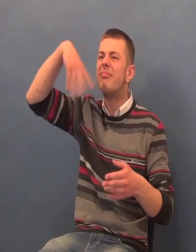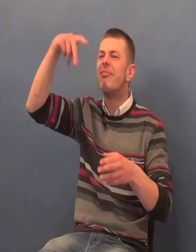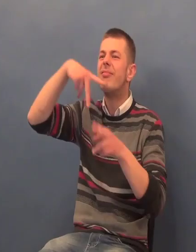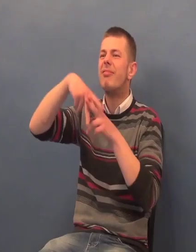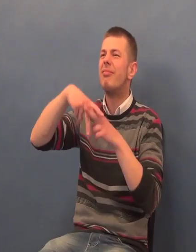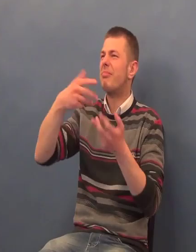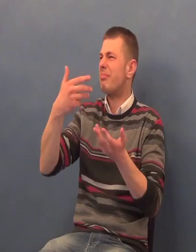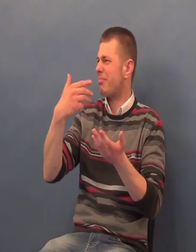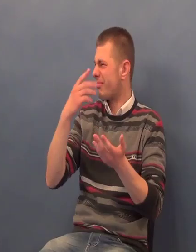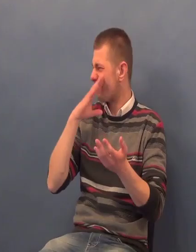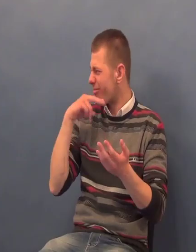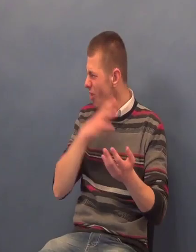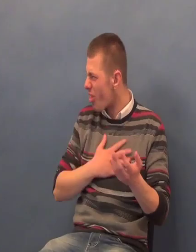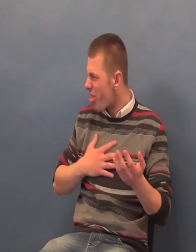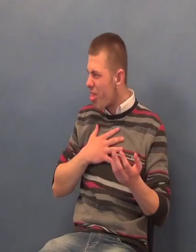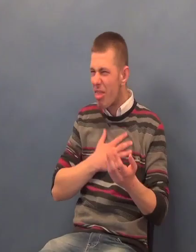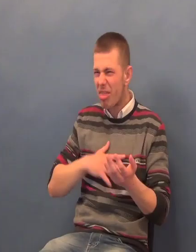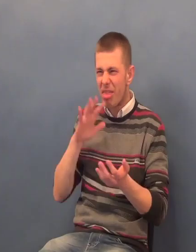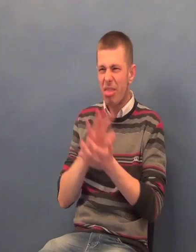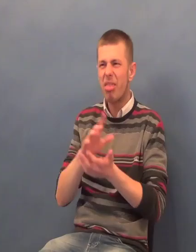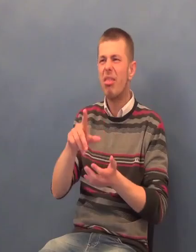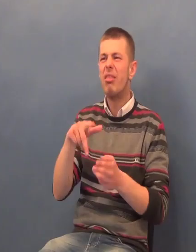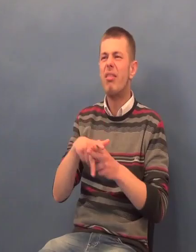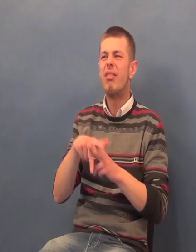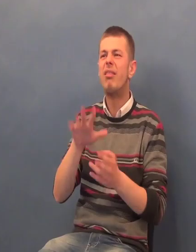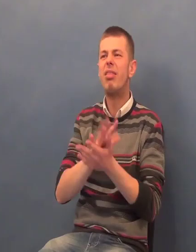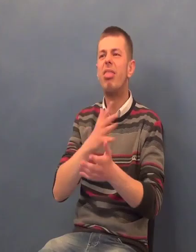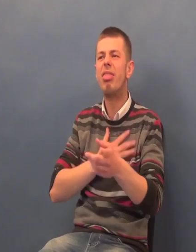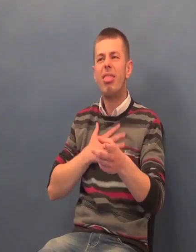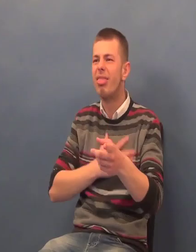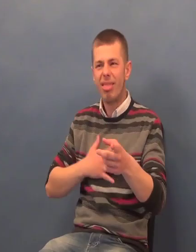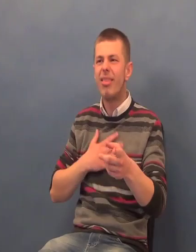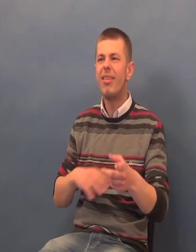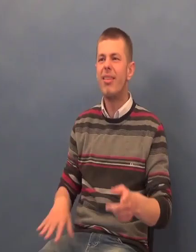A koń chyba wody nie lubi. To charakterystyczne dla koni, że nie lubią wody.